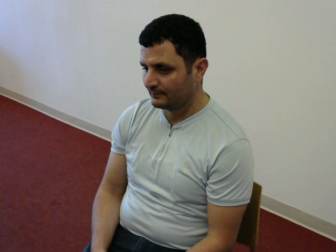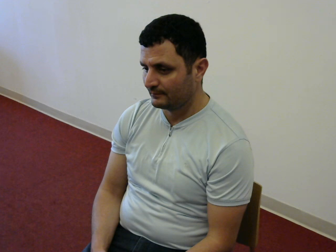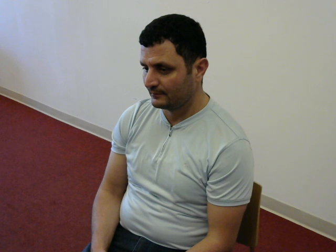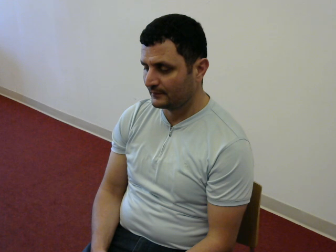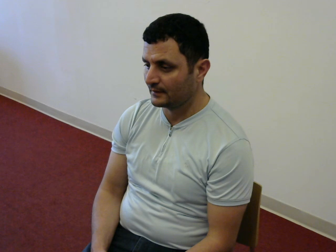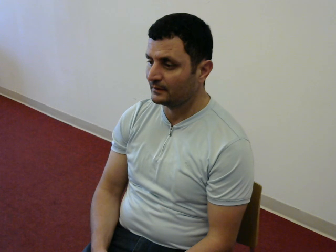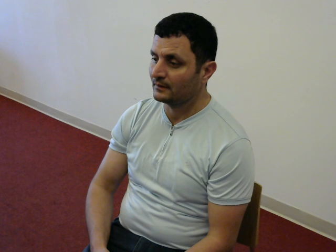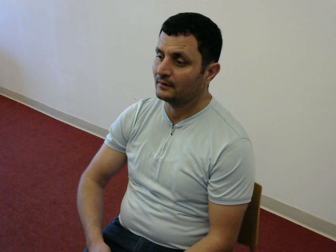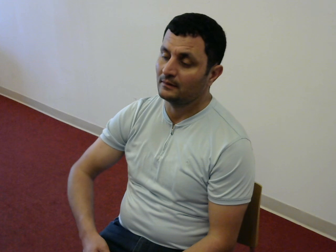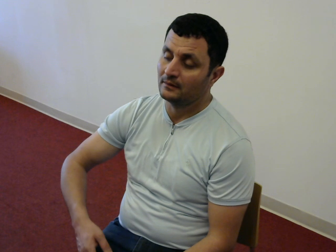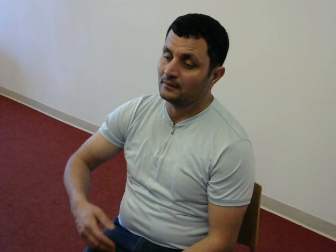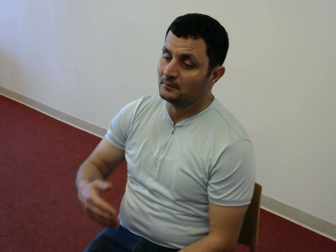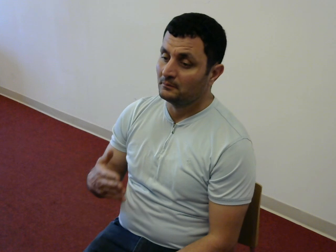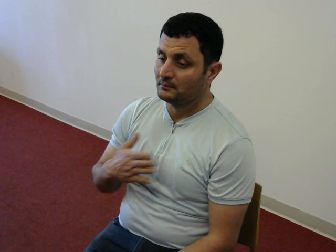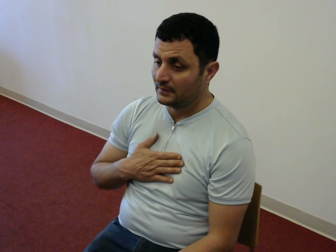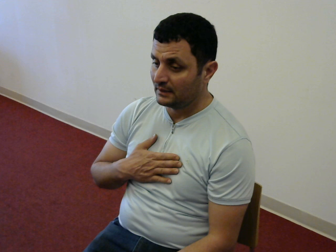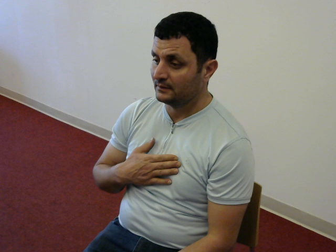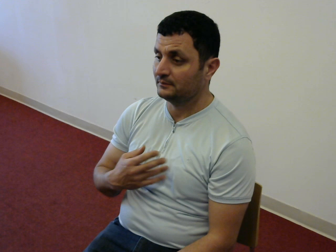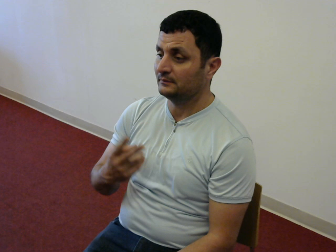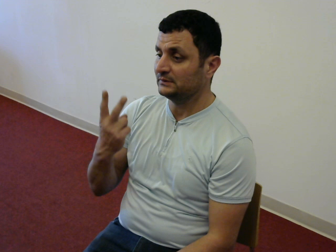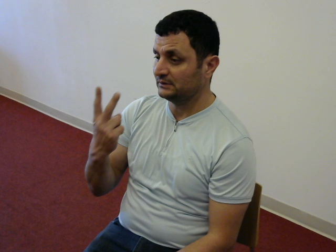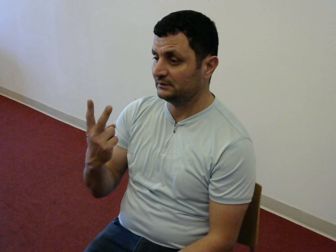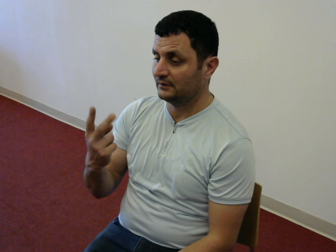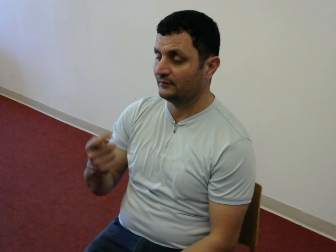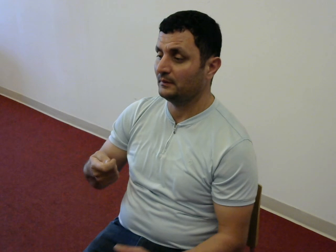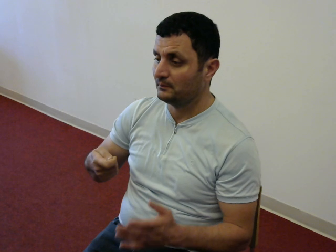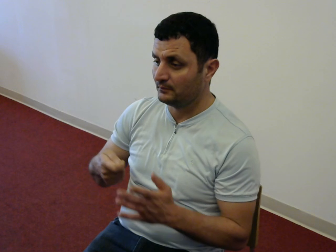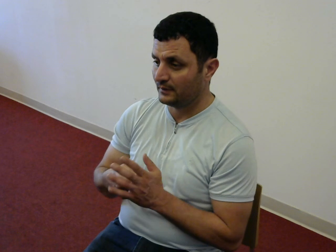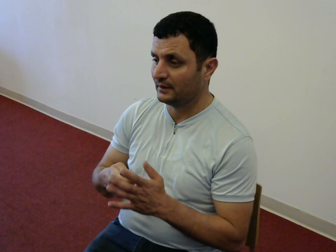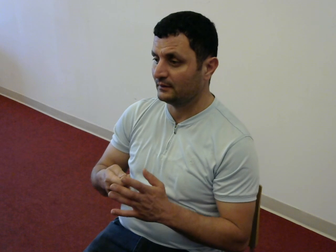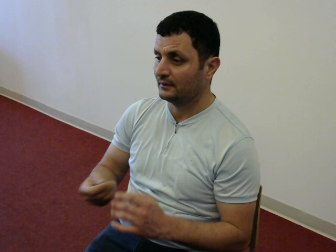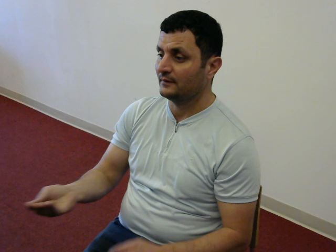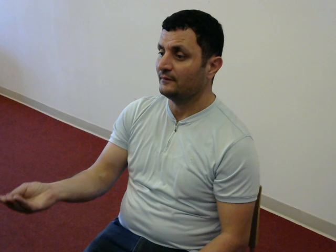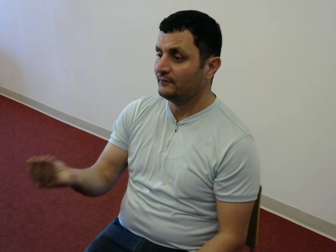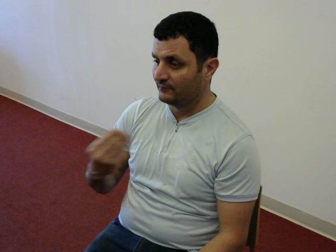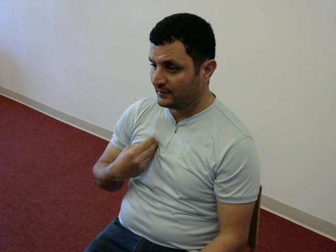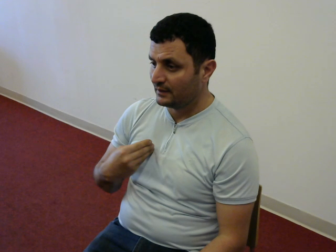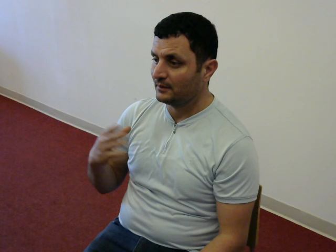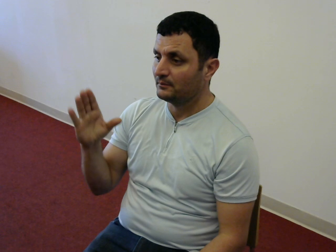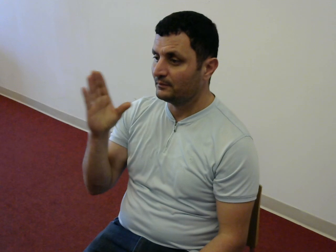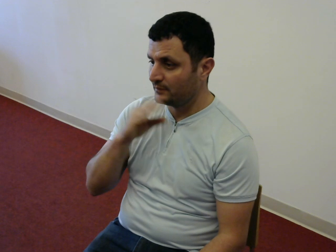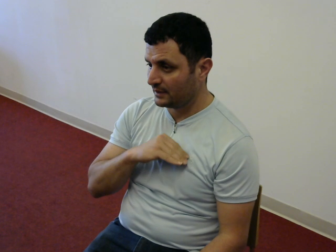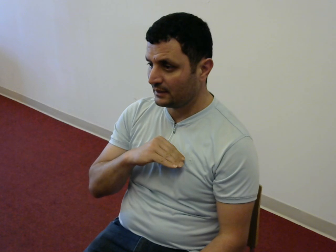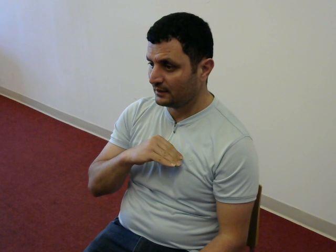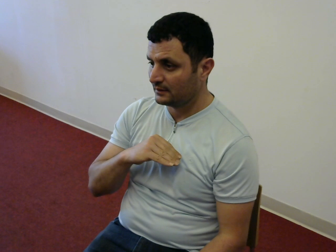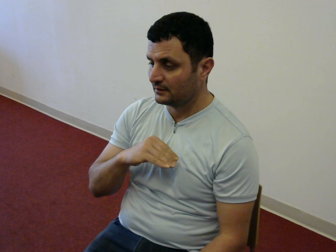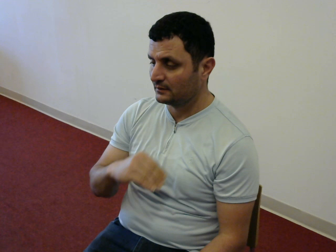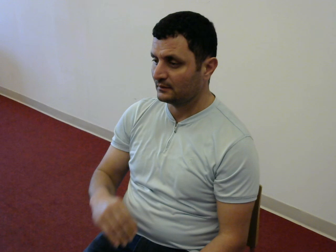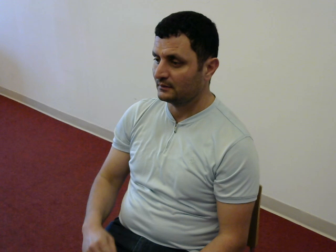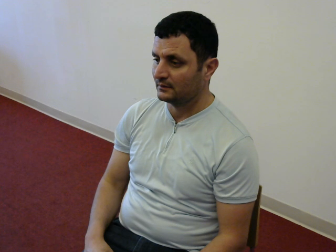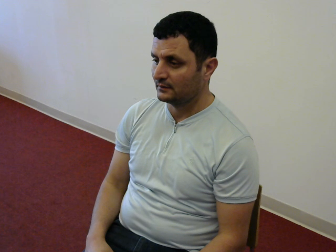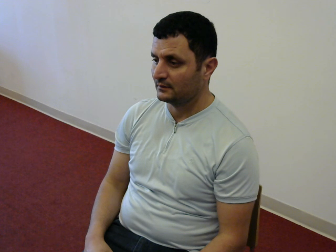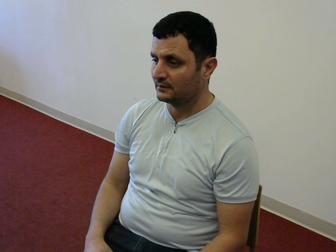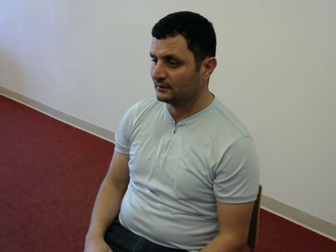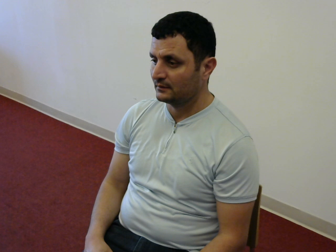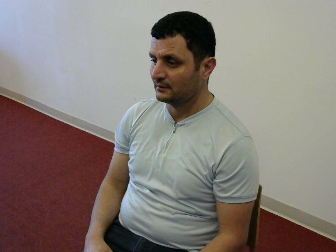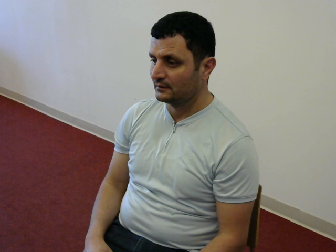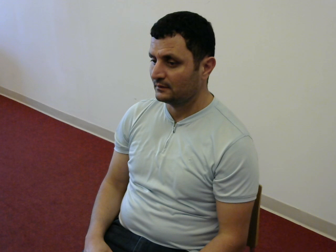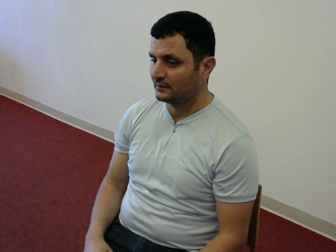Mənə 2 bilet verə bilərsinizmi?